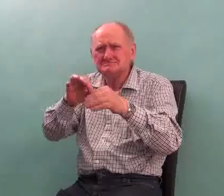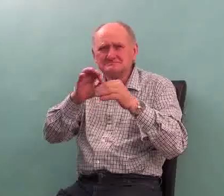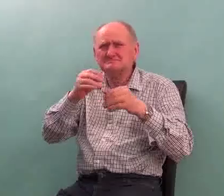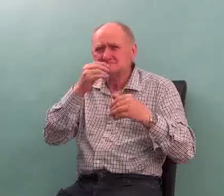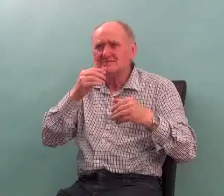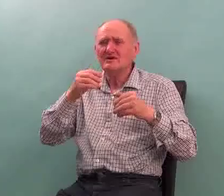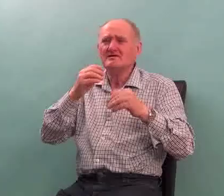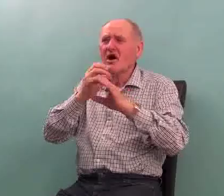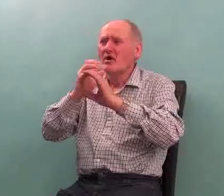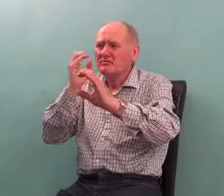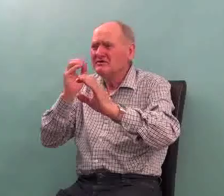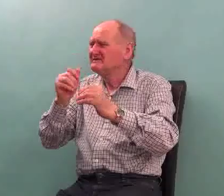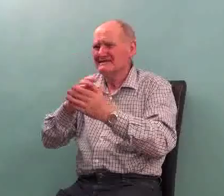Jedzenie, przejazd autobusem - za darmo.